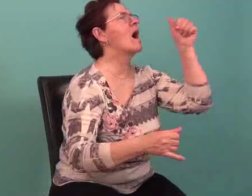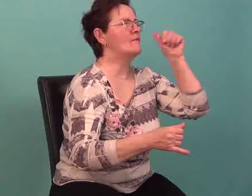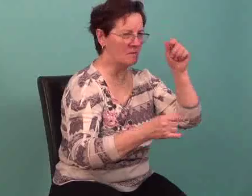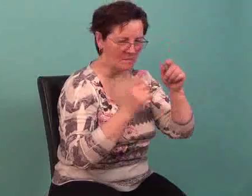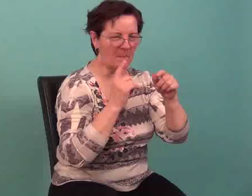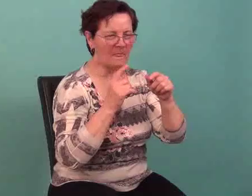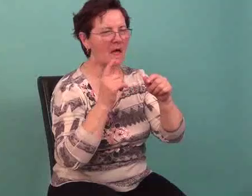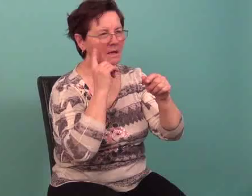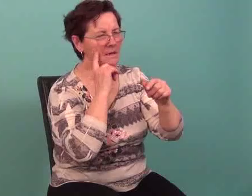Do tamtego chłopca.